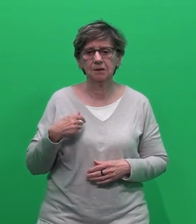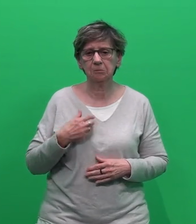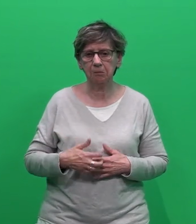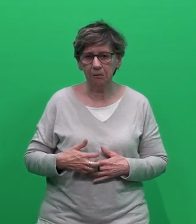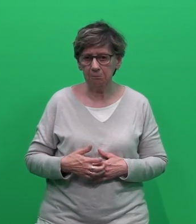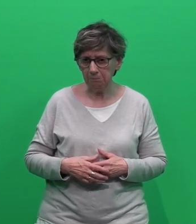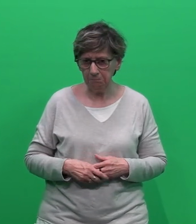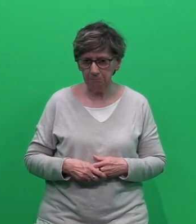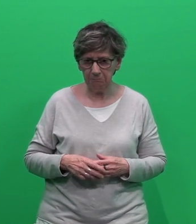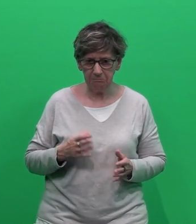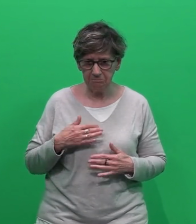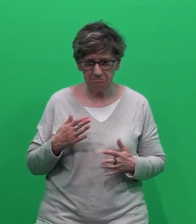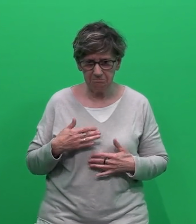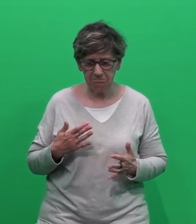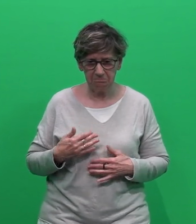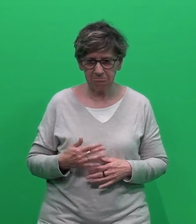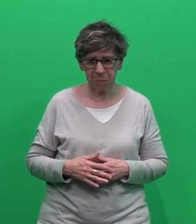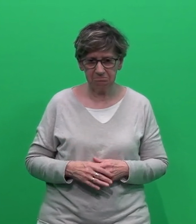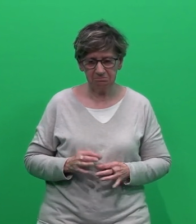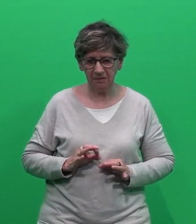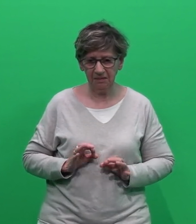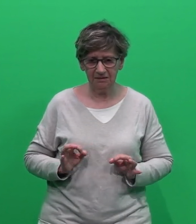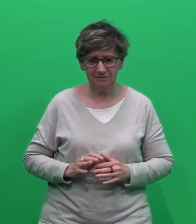No sento picor, no em pica gens.